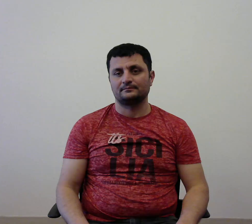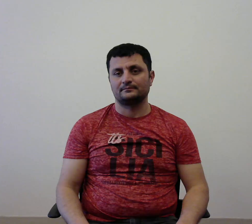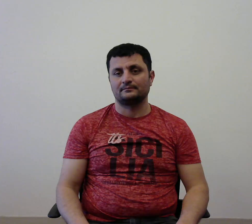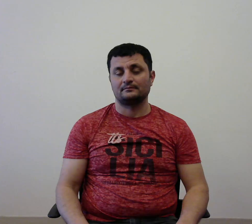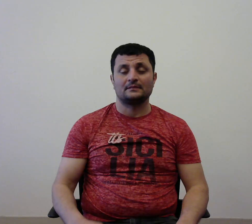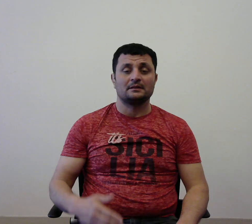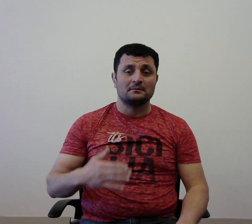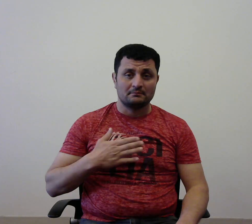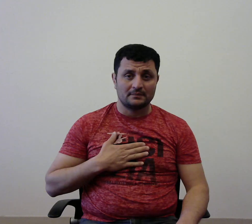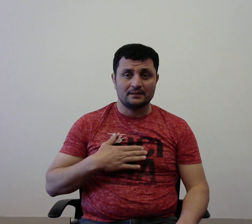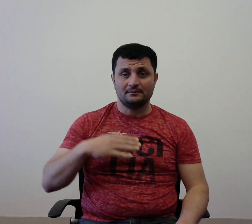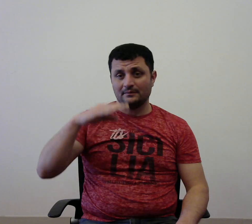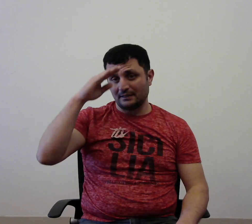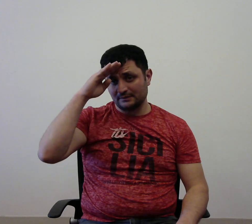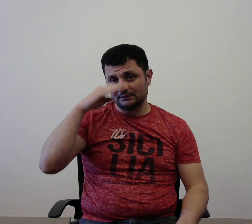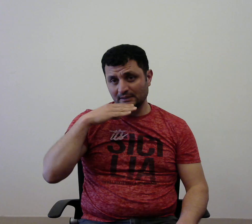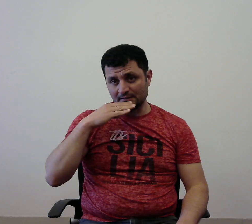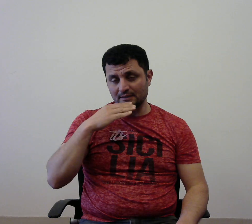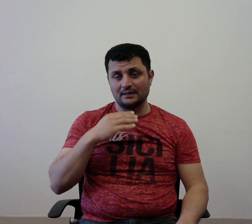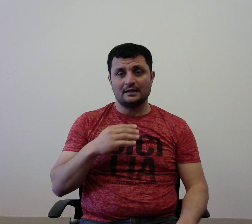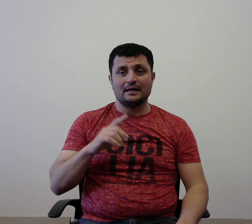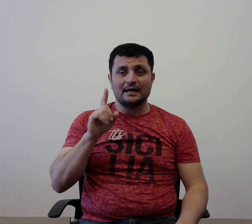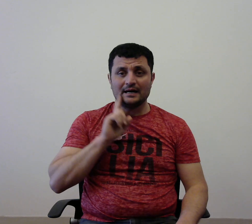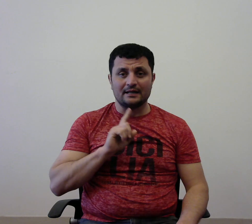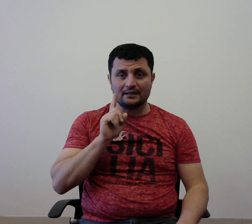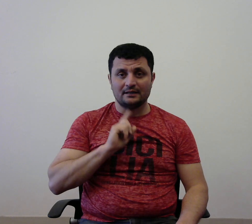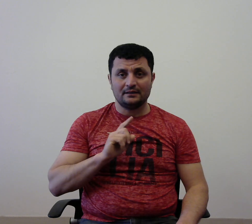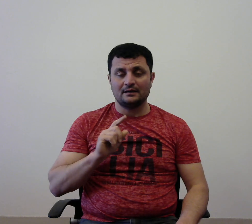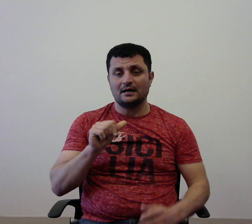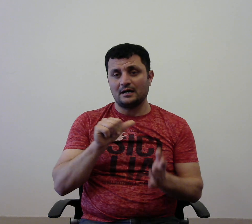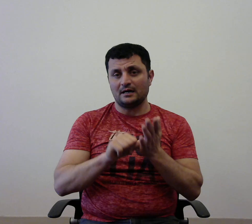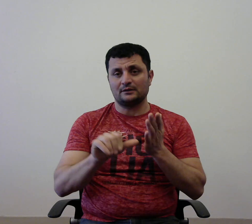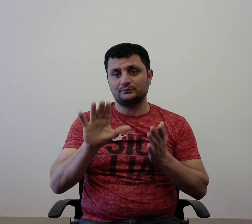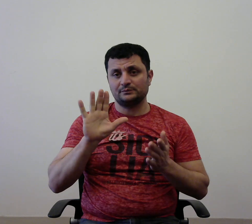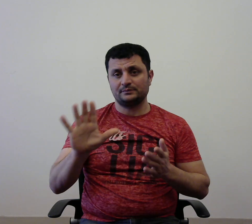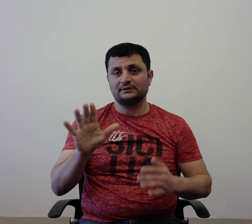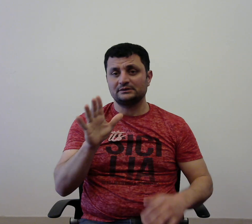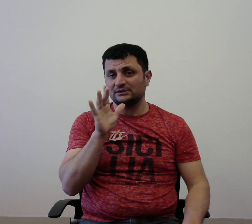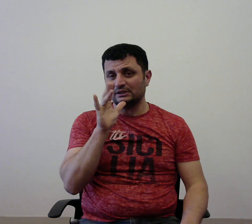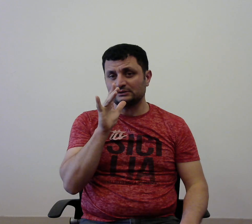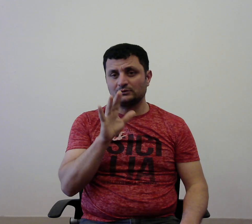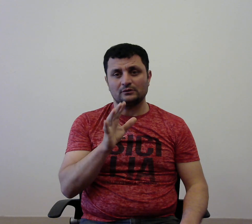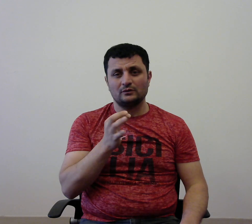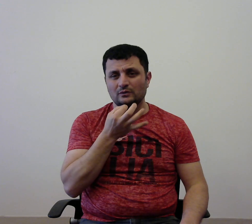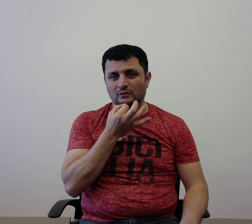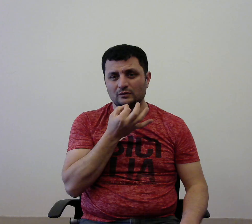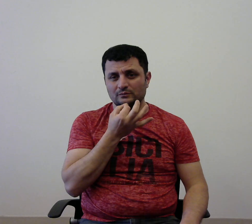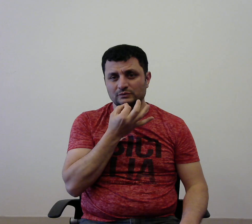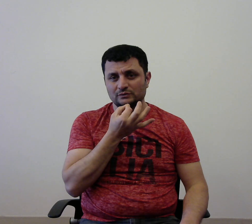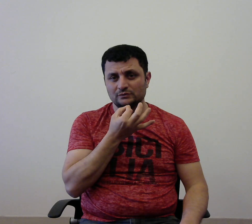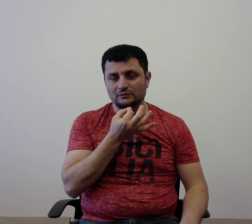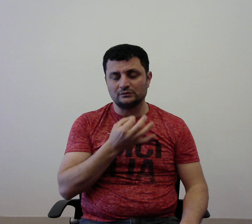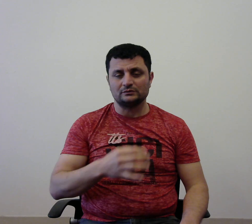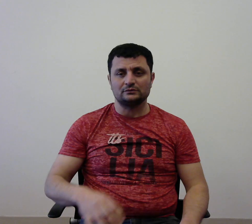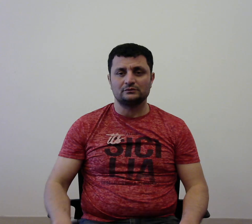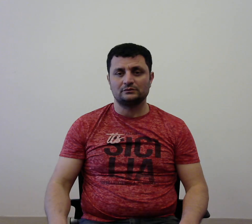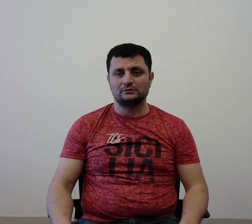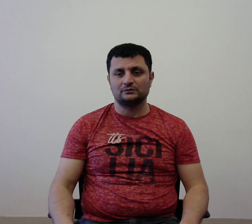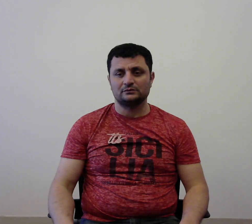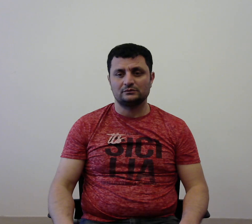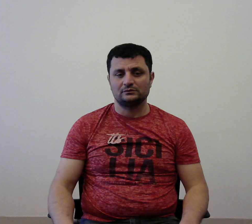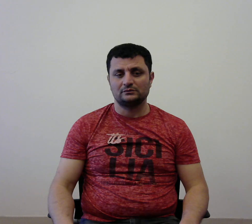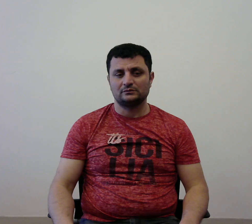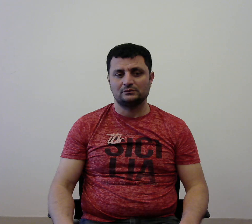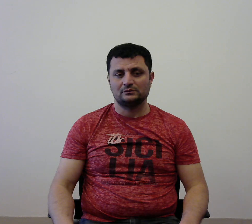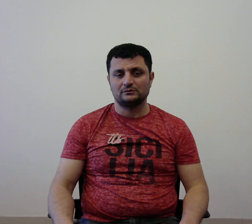Mənim atamın hələ 65 yaşı olmayıb